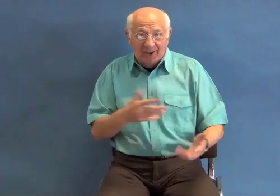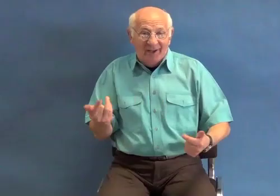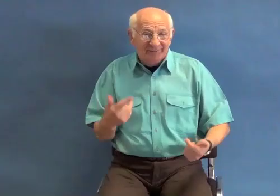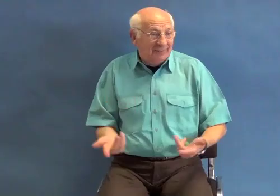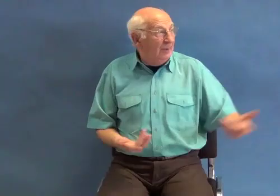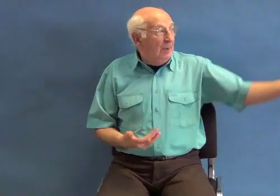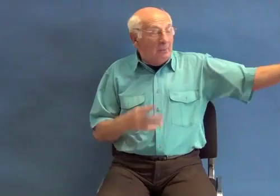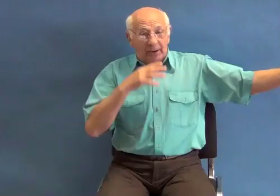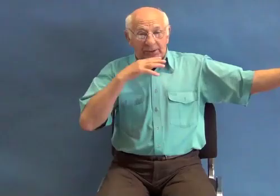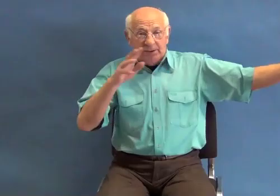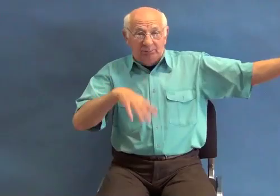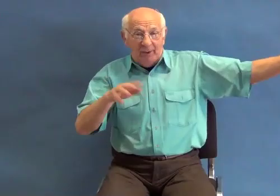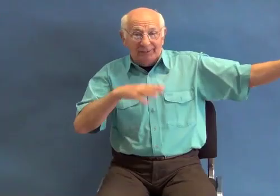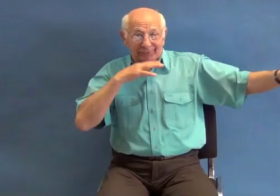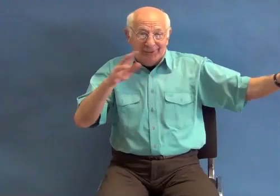Jest woda, deszczówka.